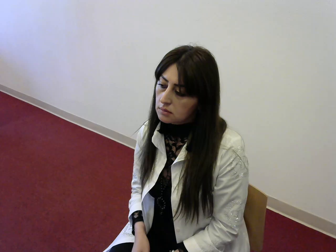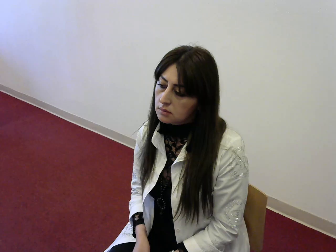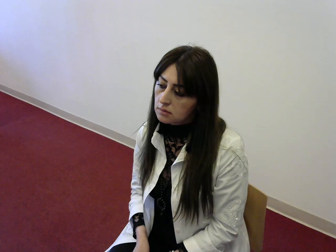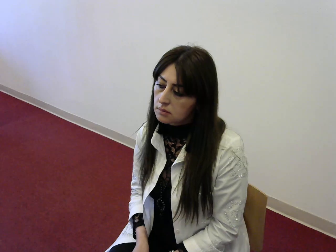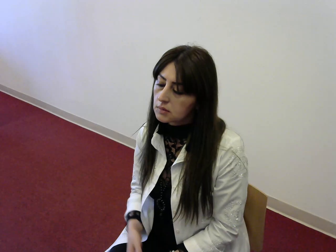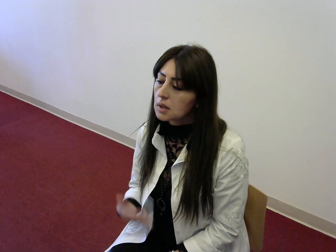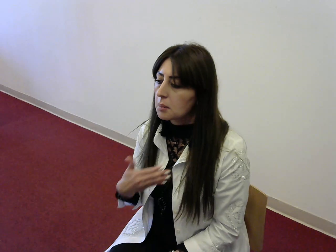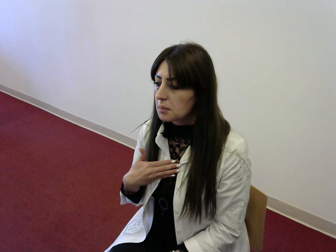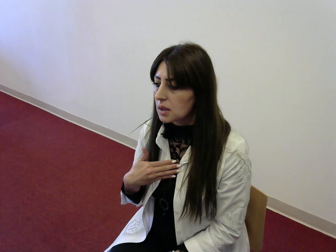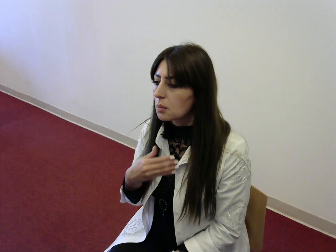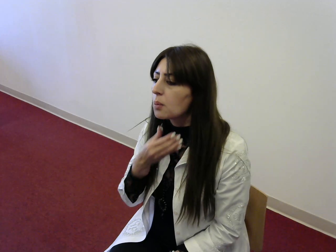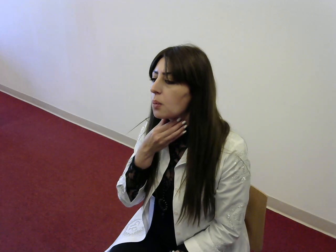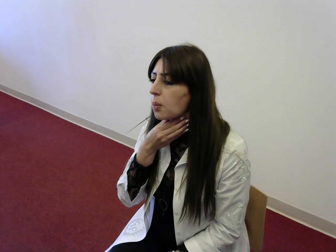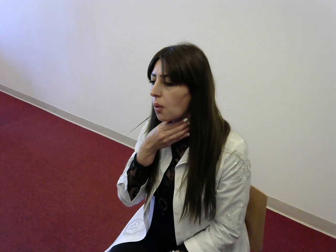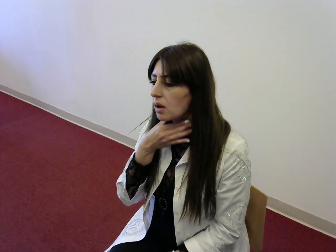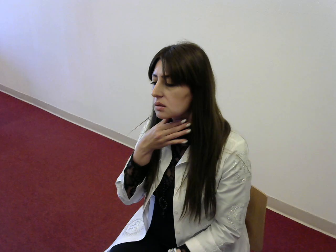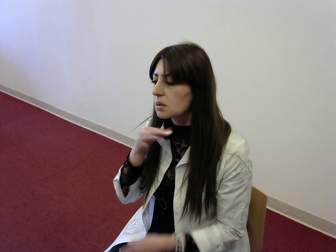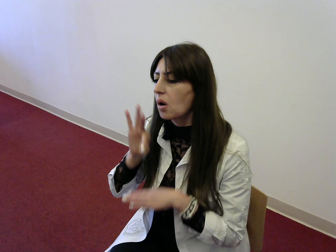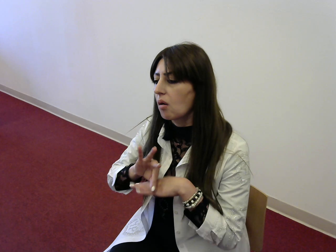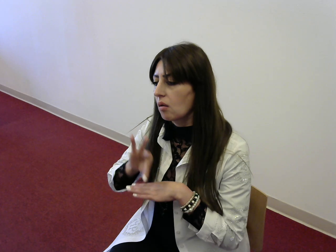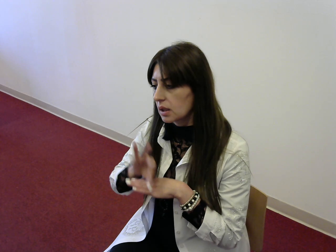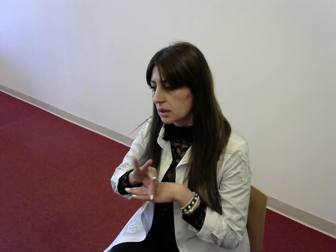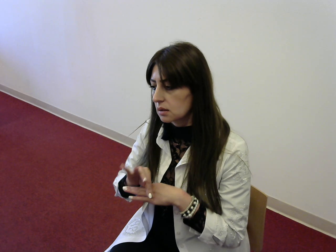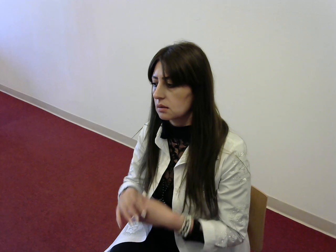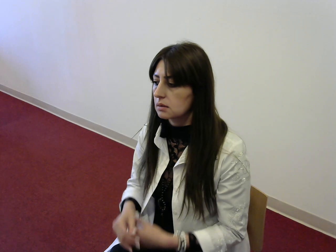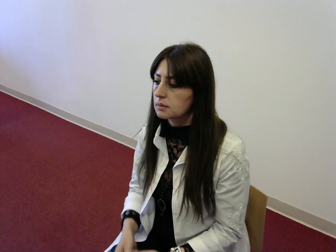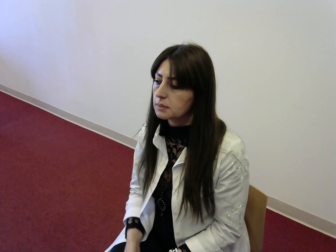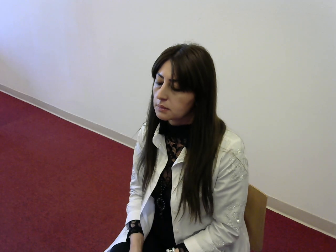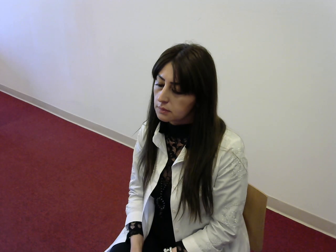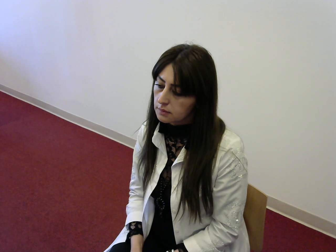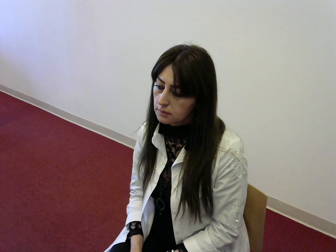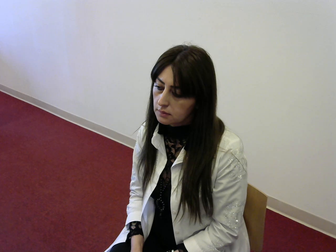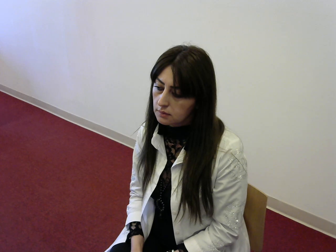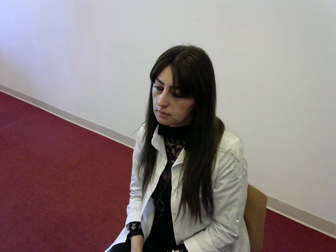Mənim boğazım ağrıyır